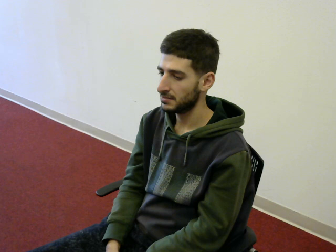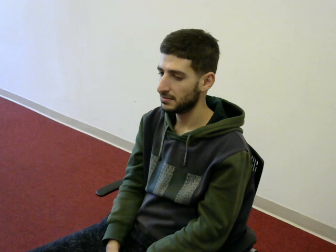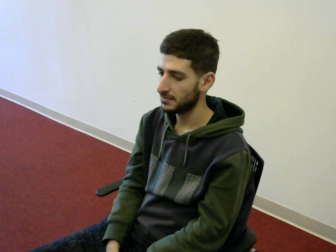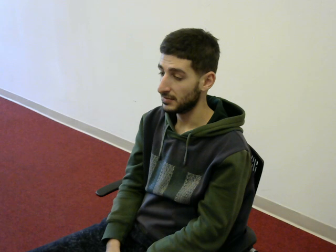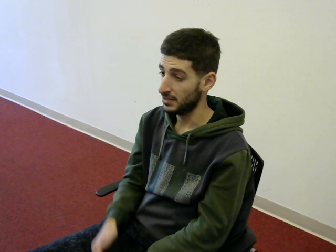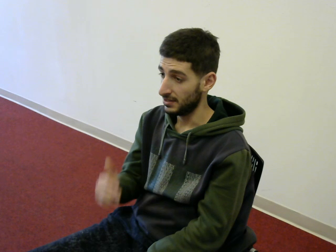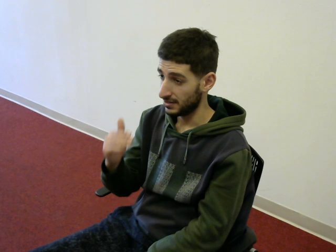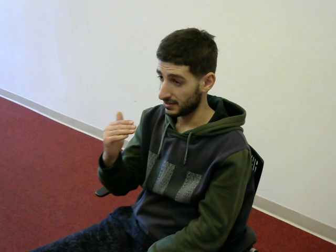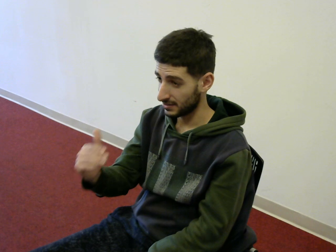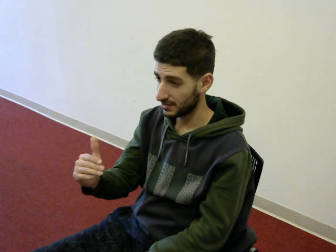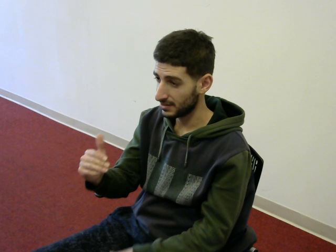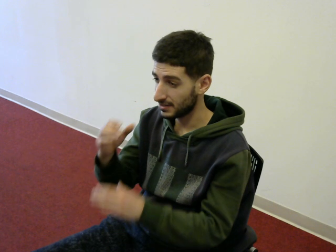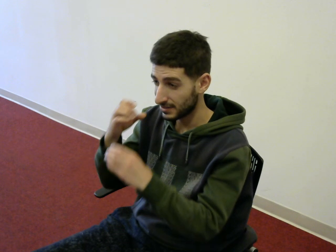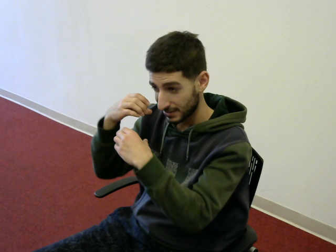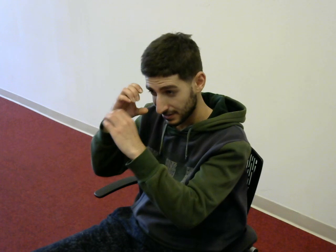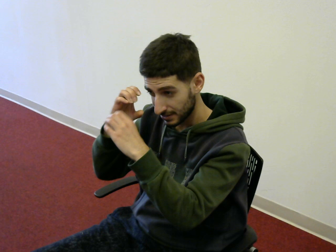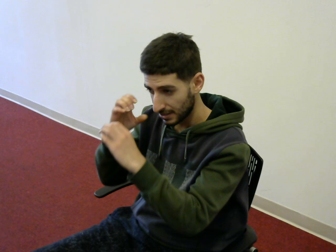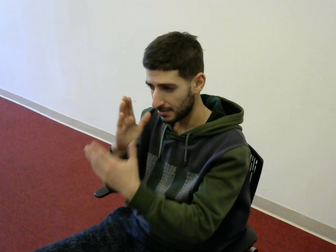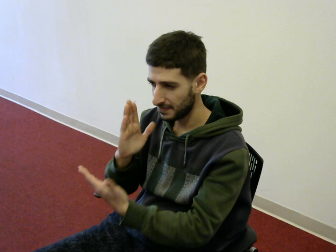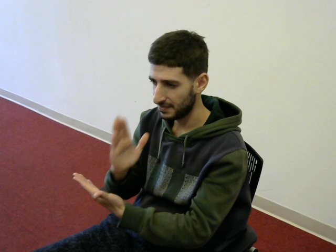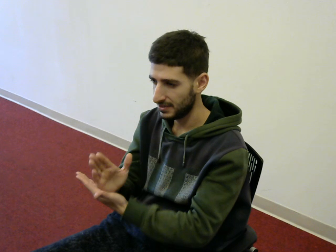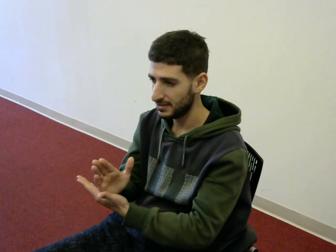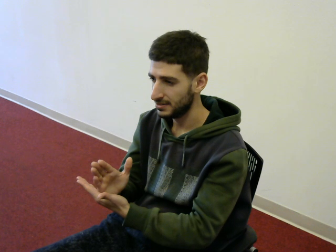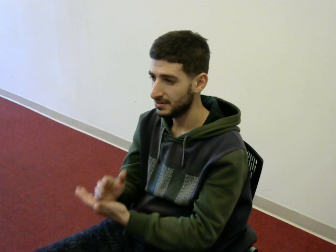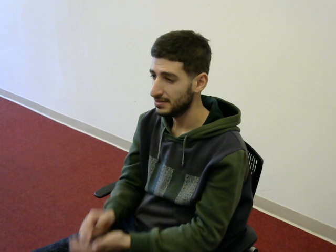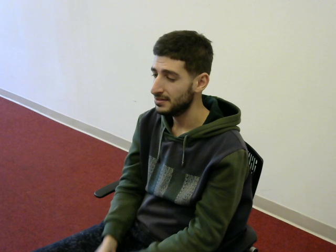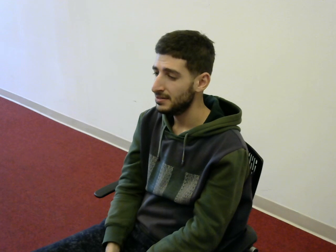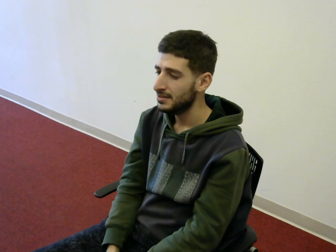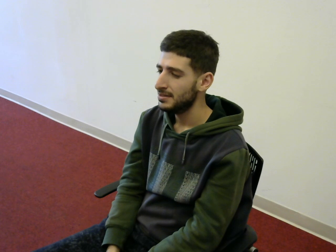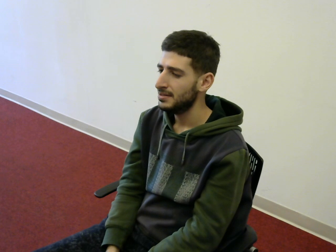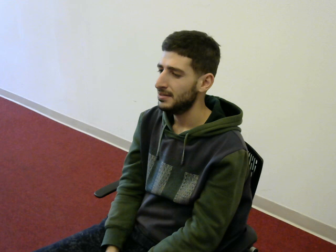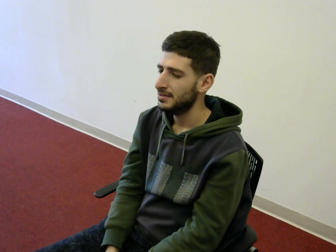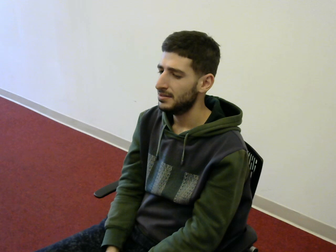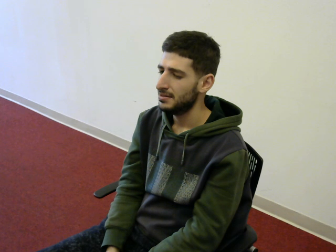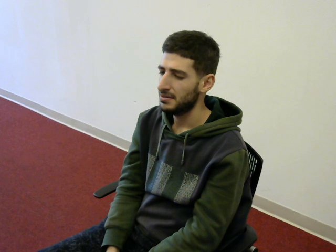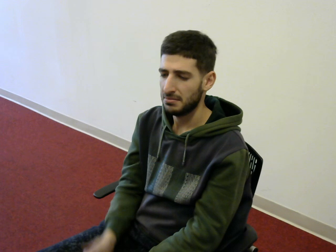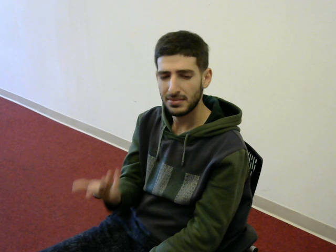Sənin instagramın var?